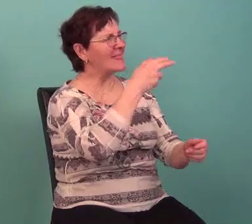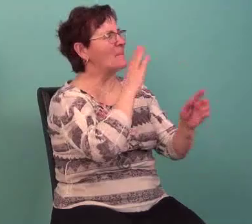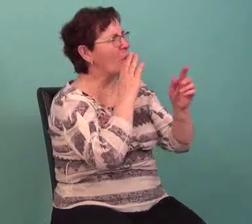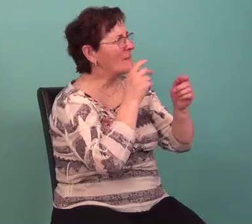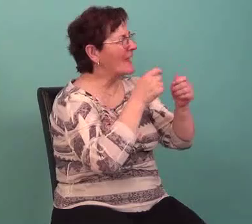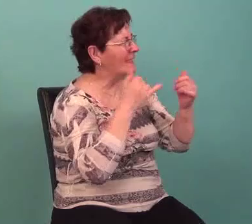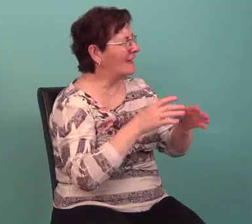To jest podobne, ale to coś innego.